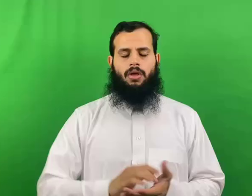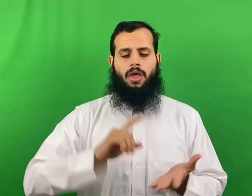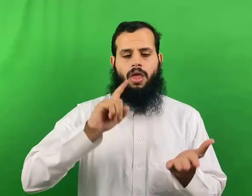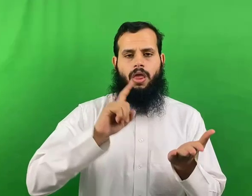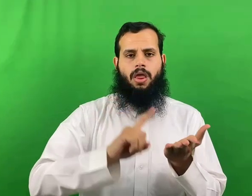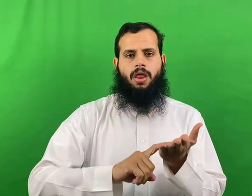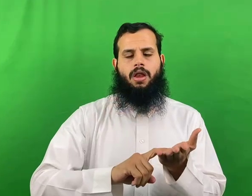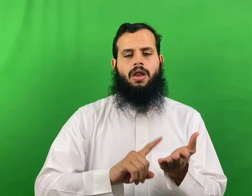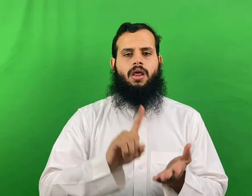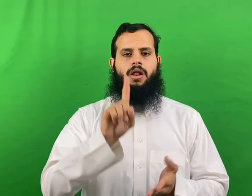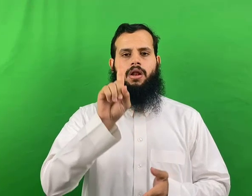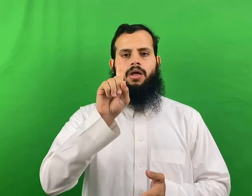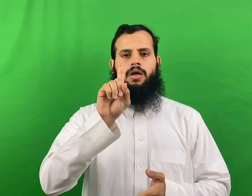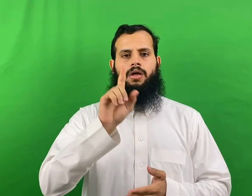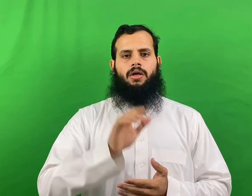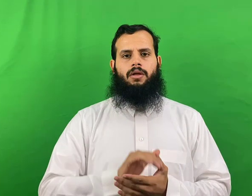ان الله